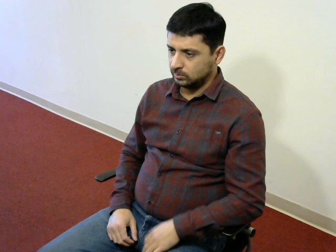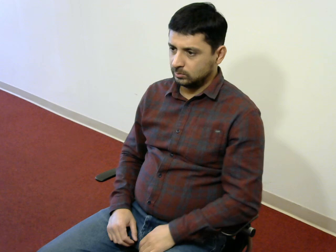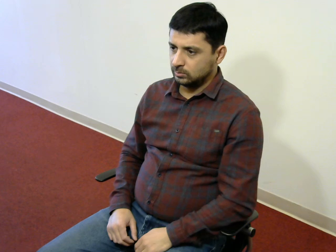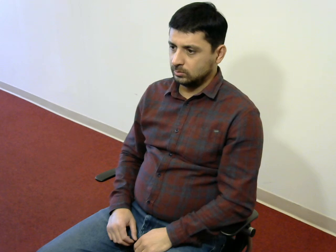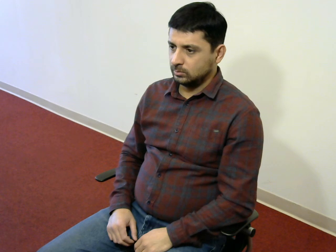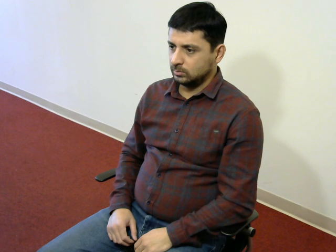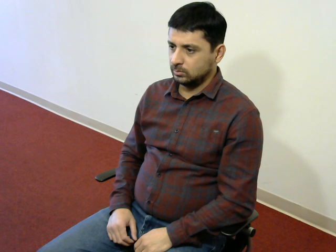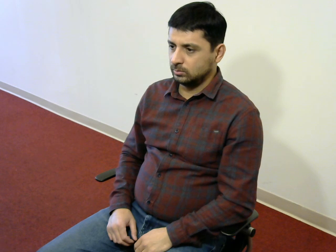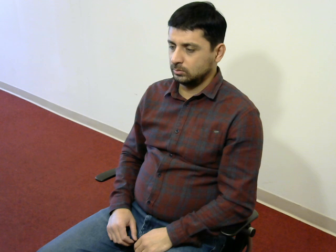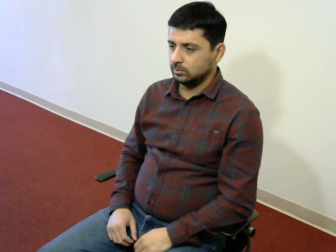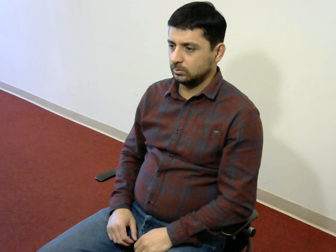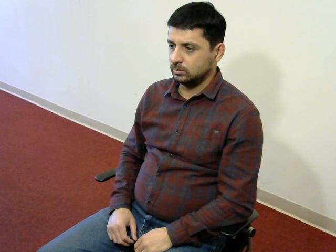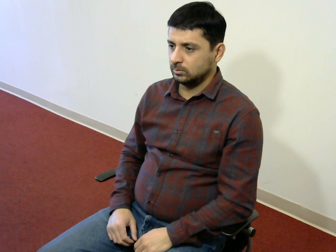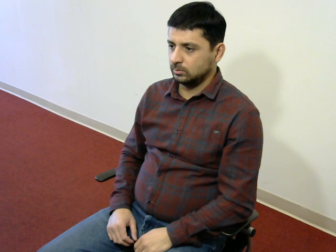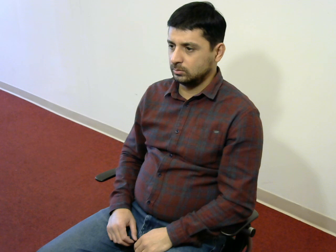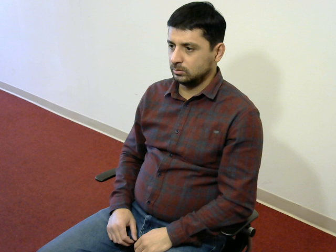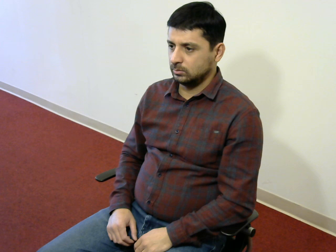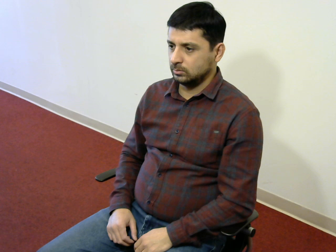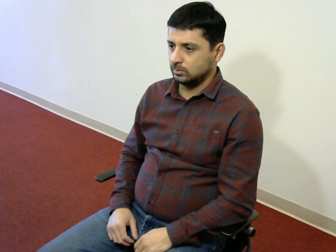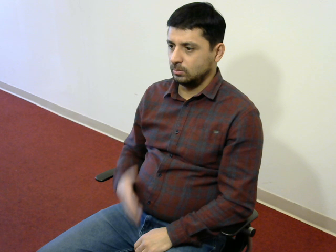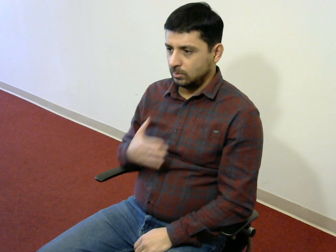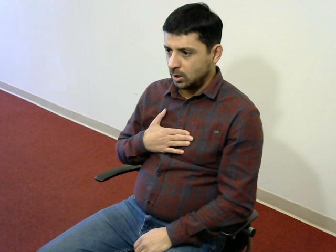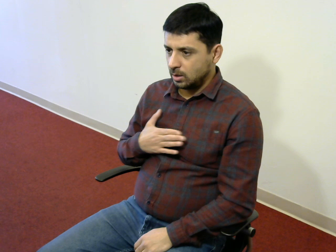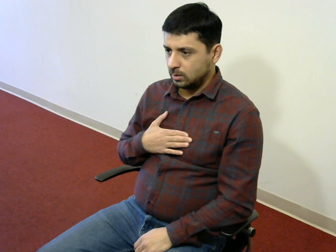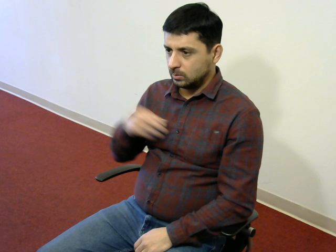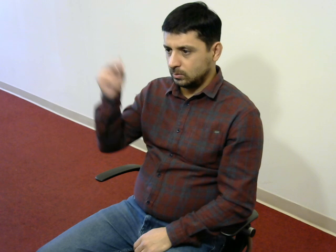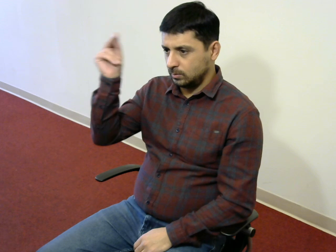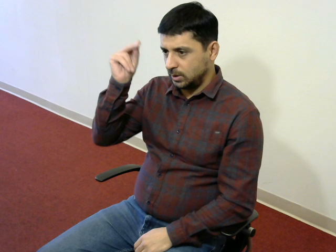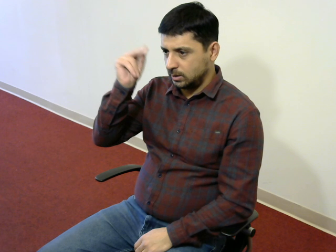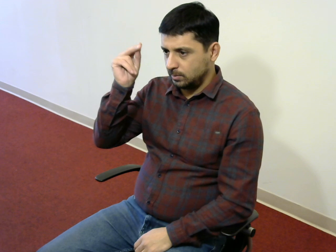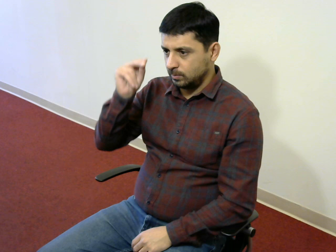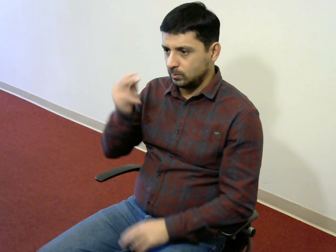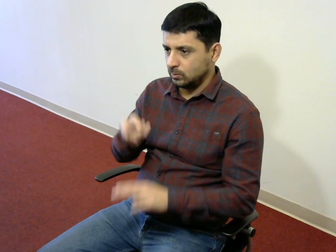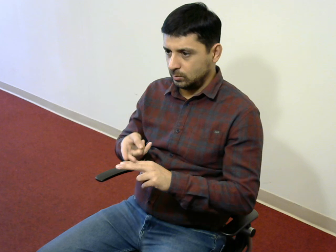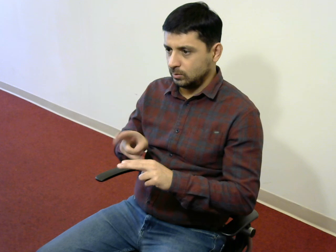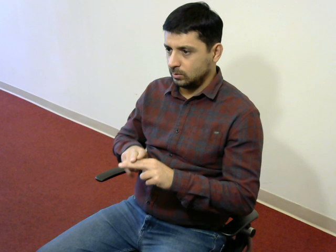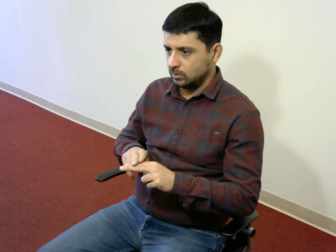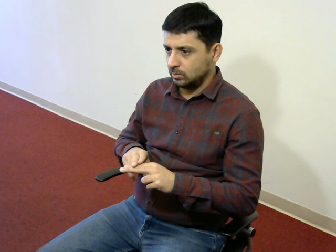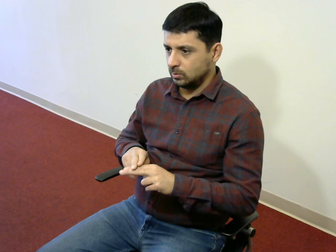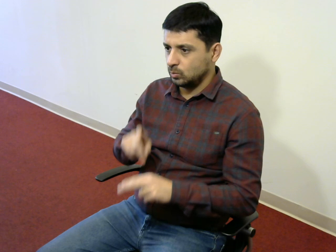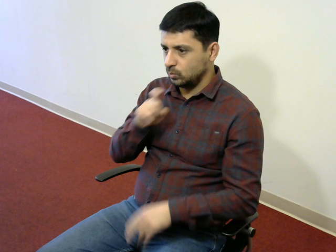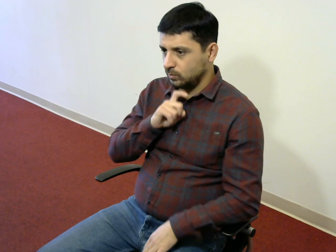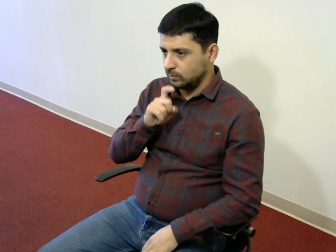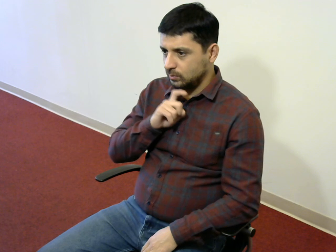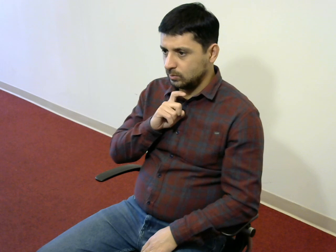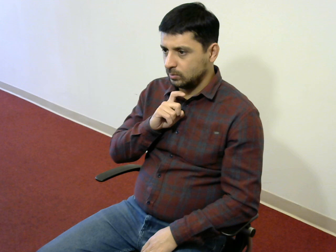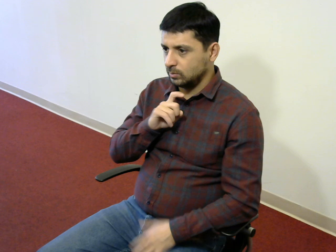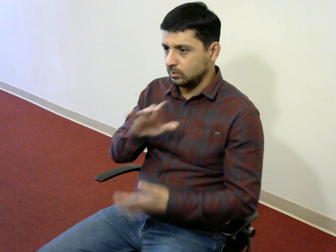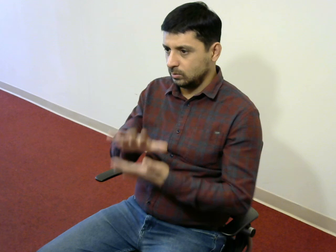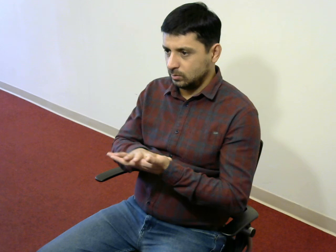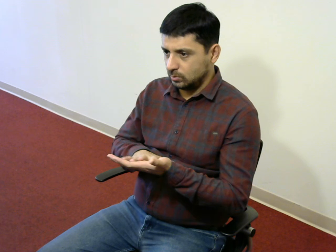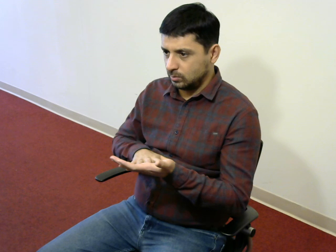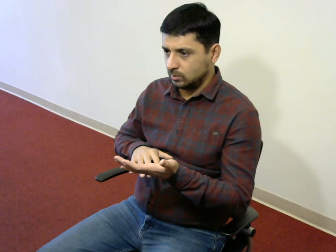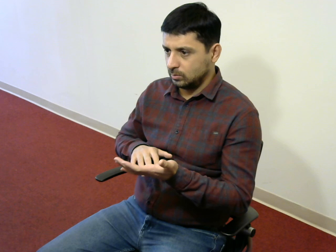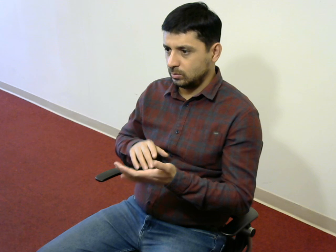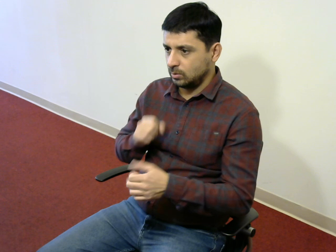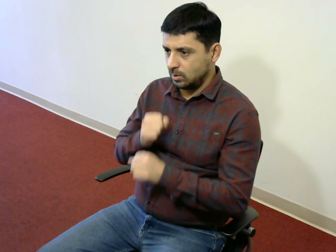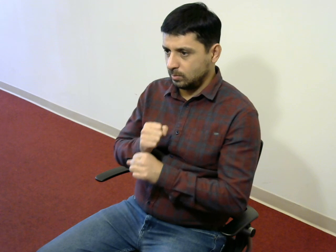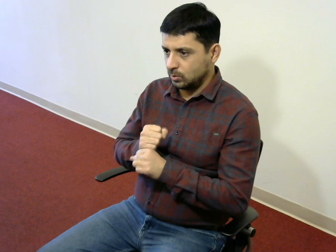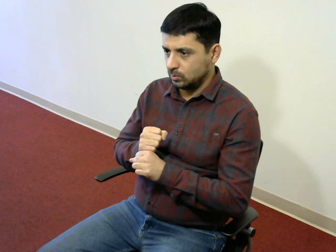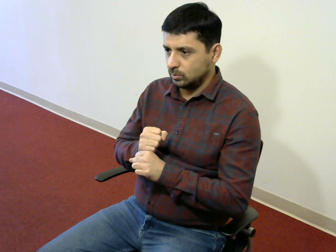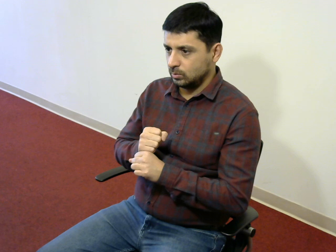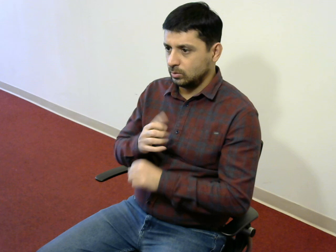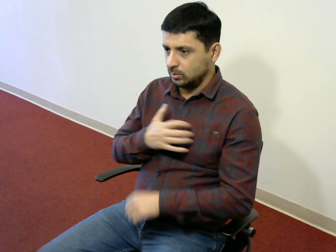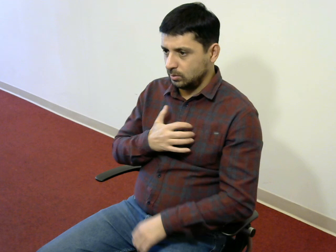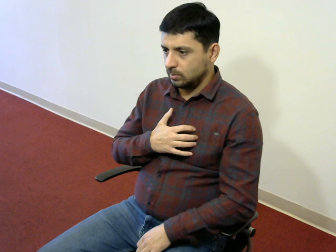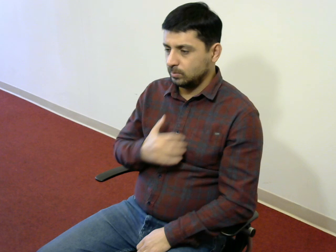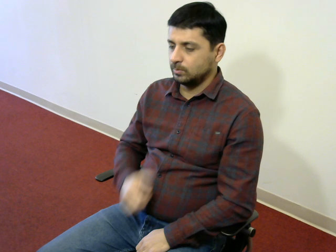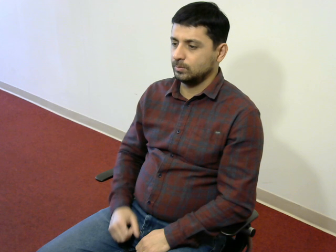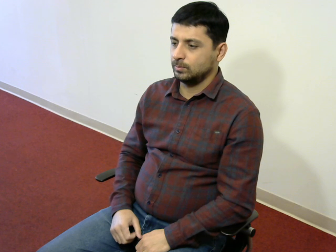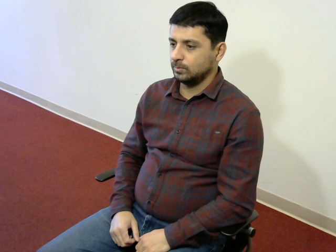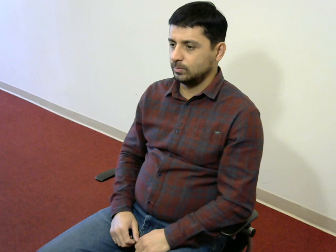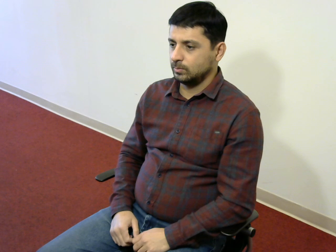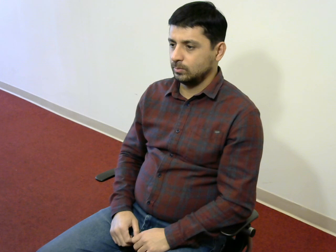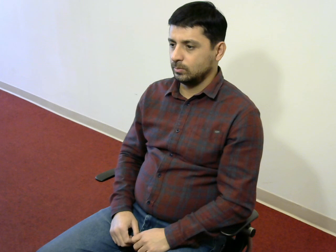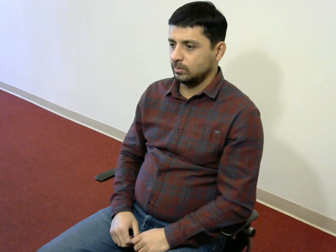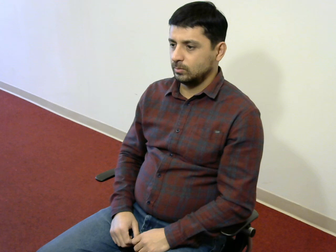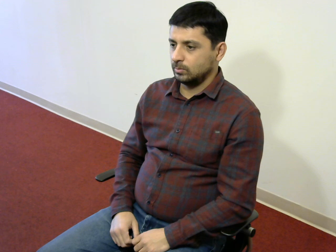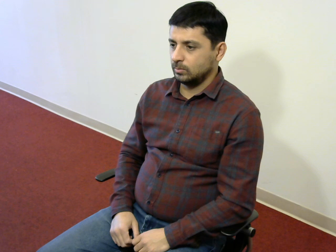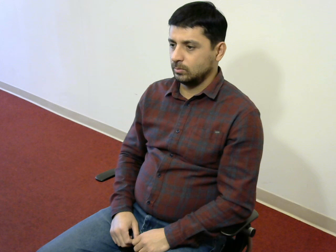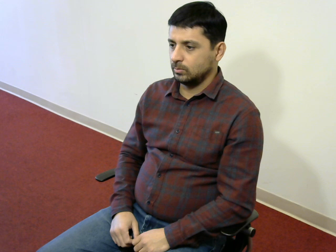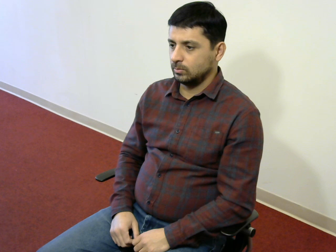Mən təhsilimi bu universitetdə davam etmək istəyirəm